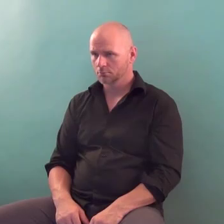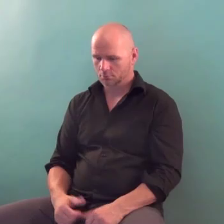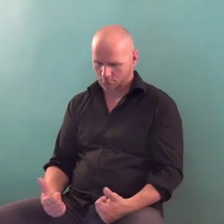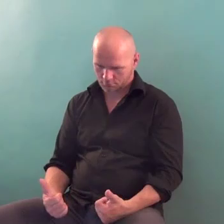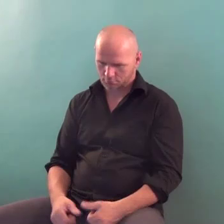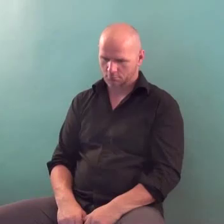Super.